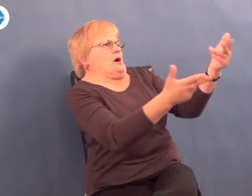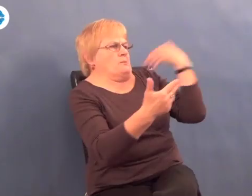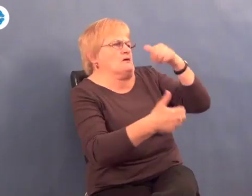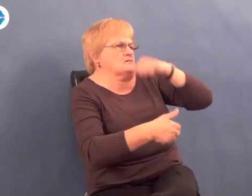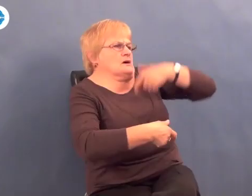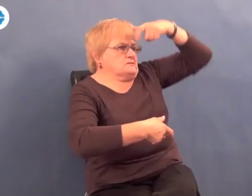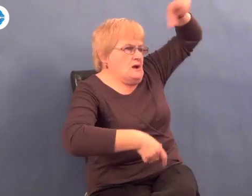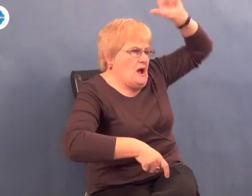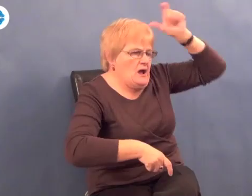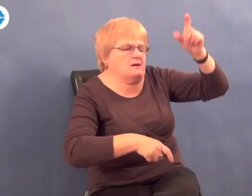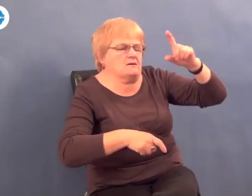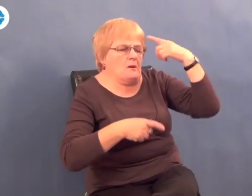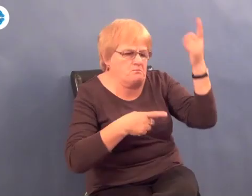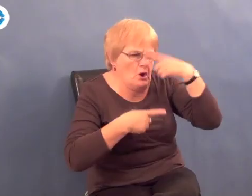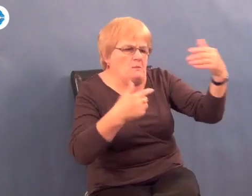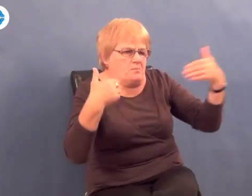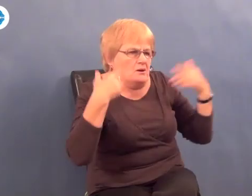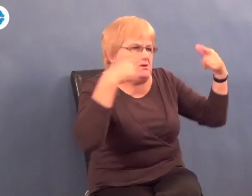Wczoraj była straż pożarna, było pogotowie.